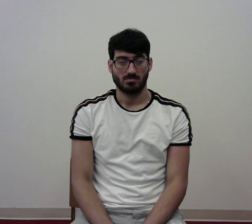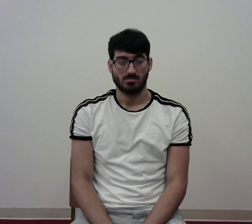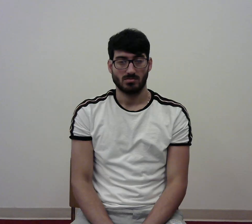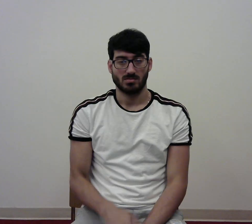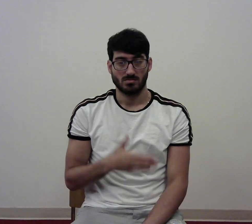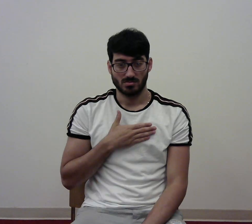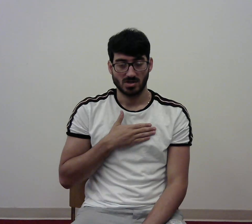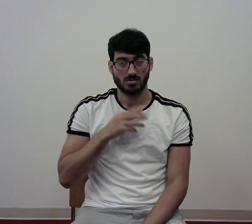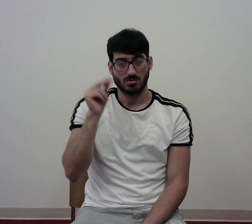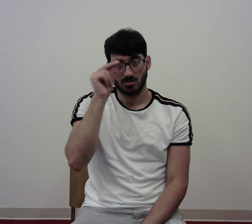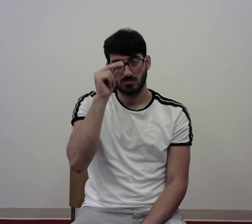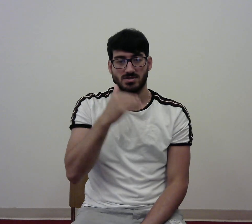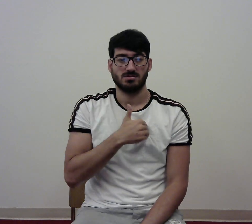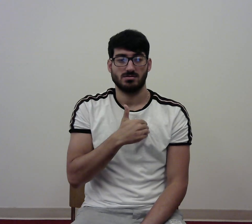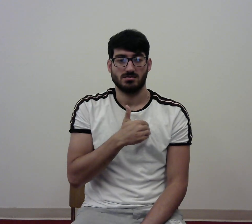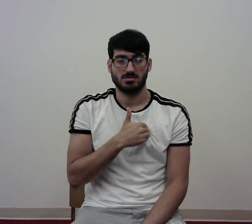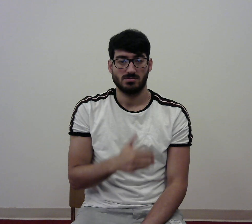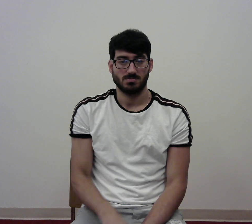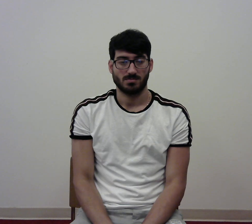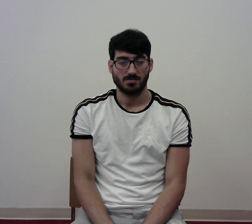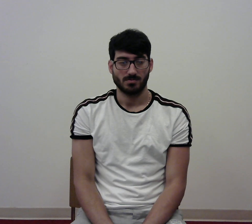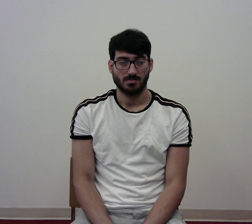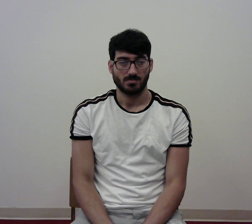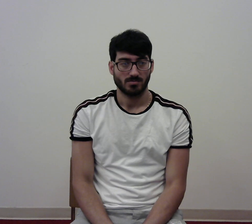Mən öyrənmək istəyirəm